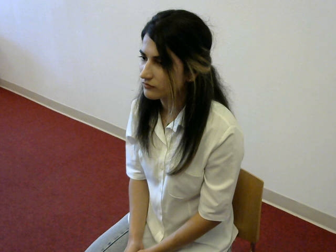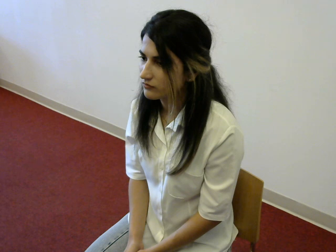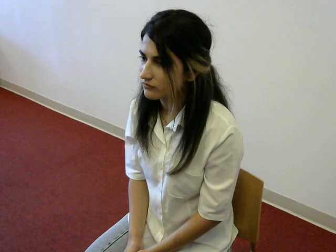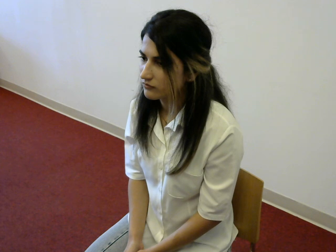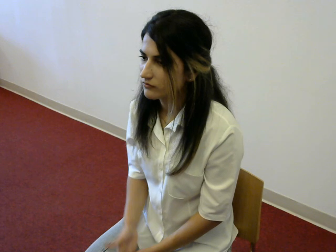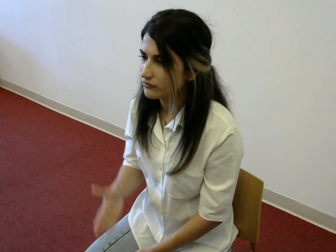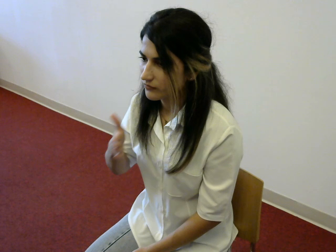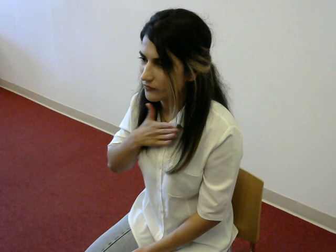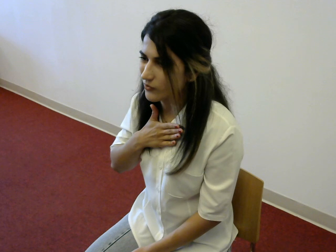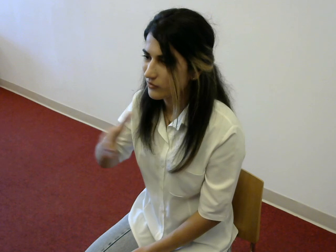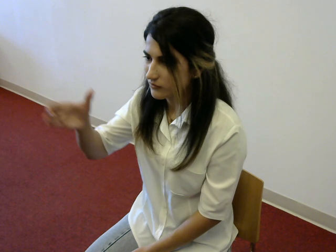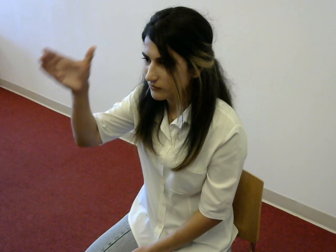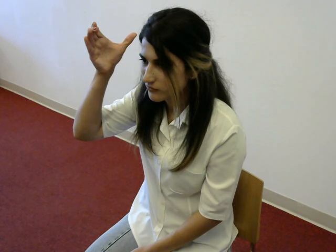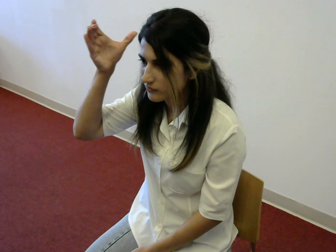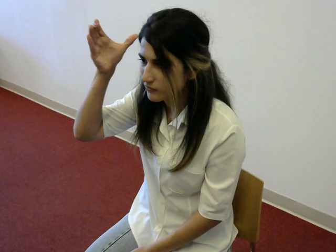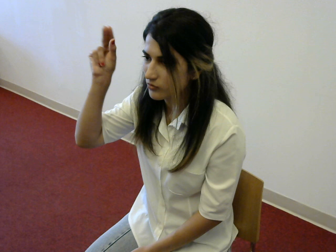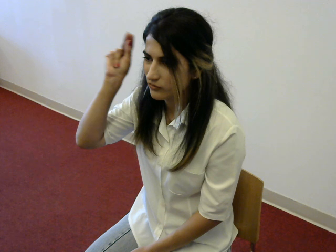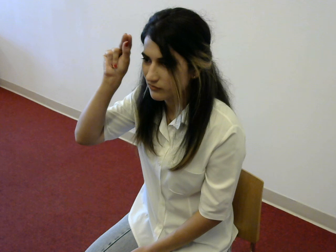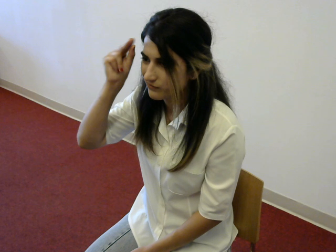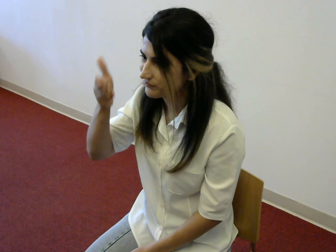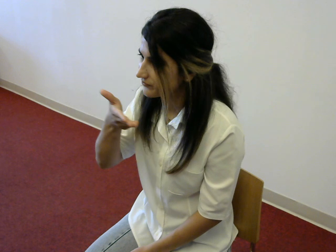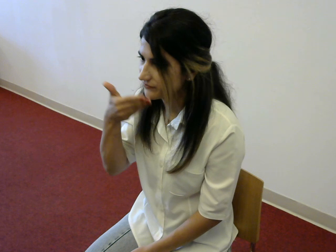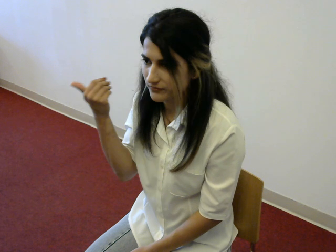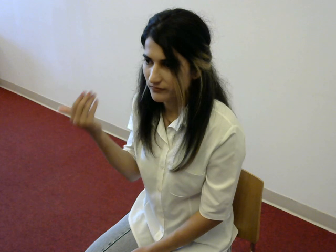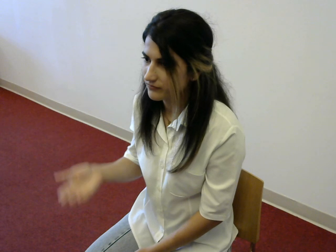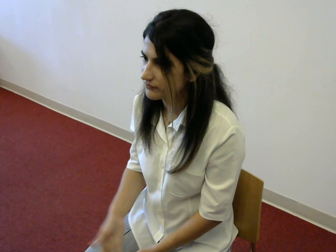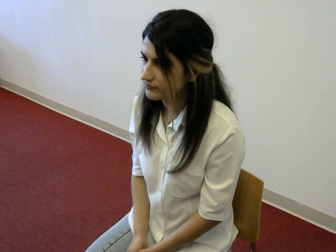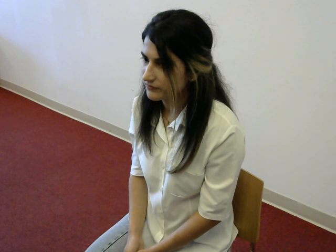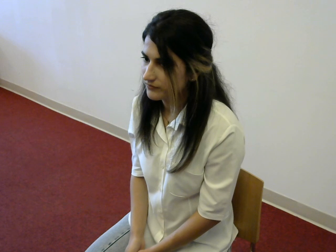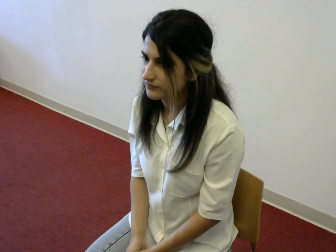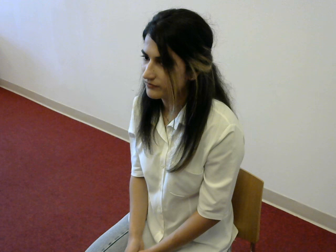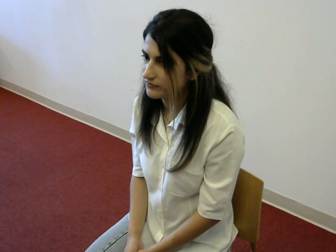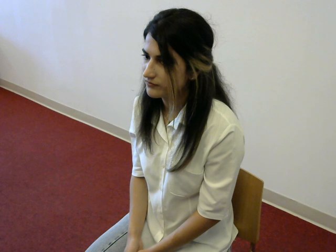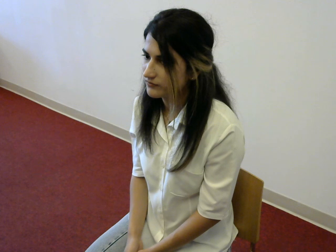Mənim ali təhsilim yoxdur